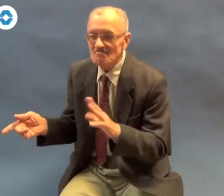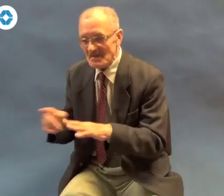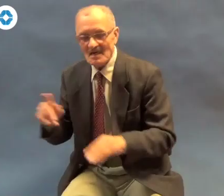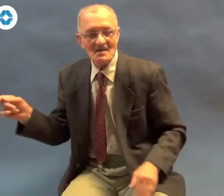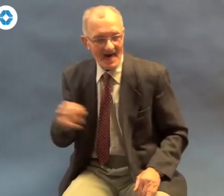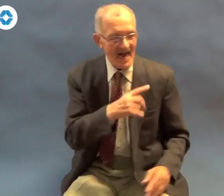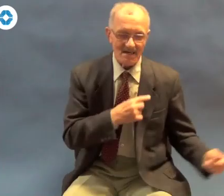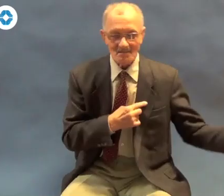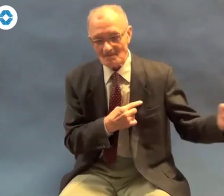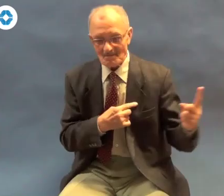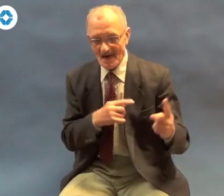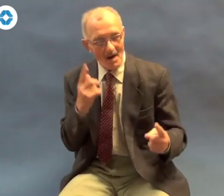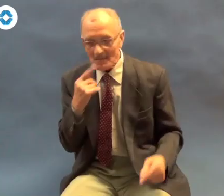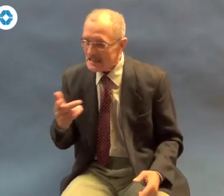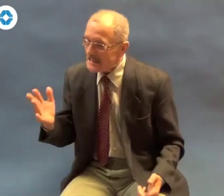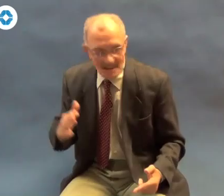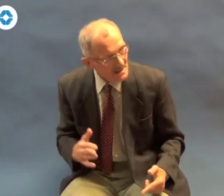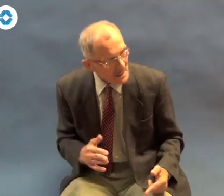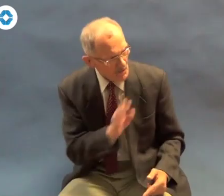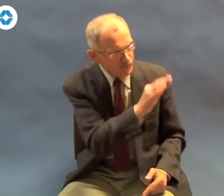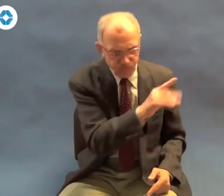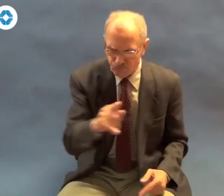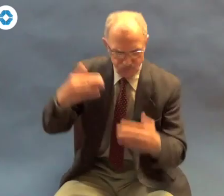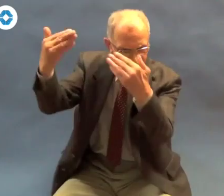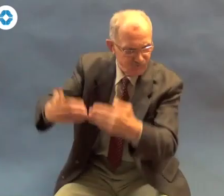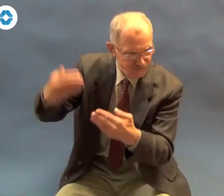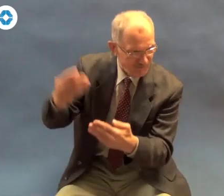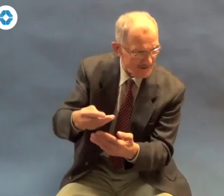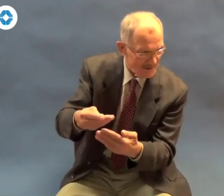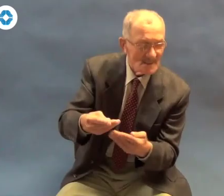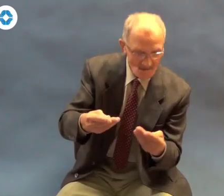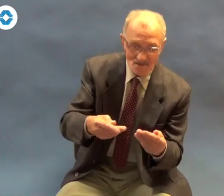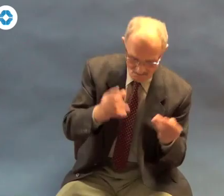Odwraca się, zjawia się Charlie Chaplin, mówi do niego, czy może cóż zrobić z oknem.